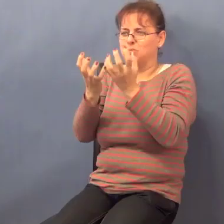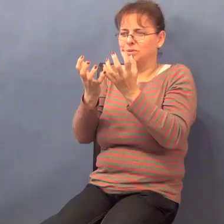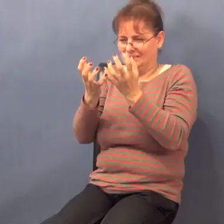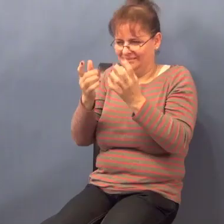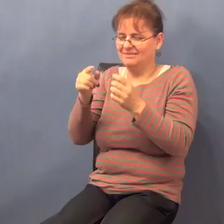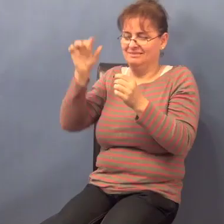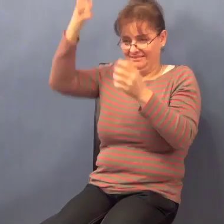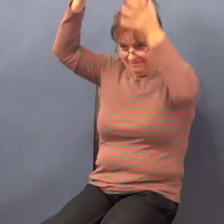Arbuz.